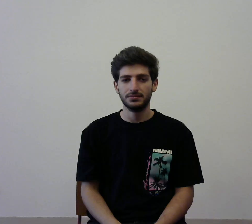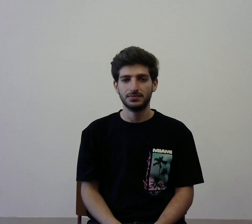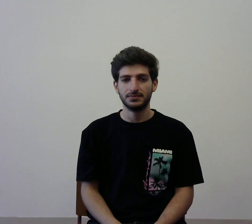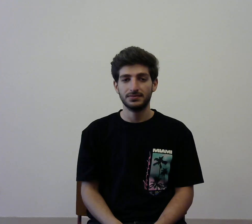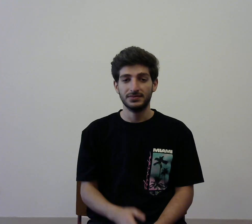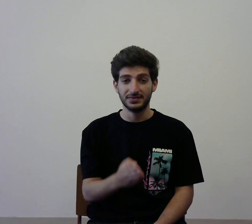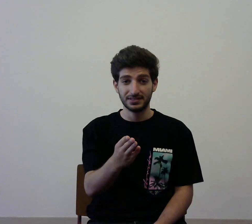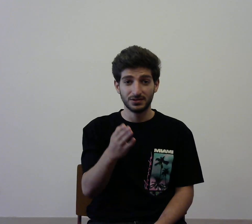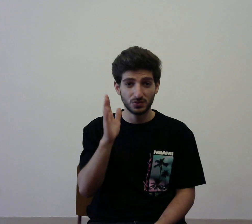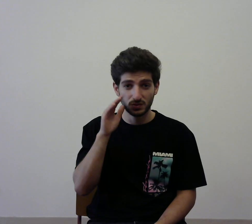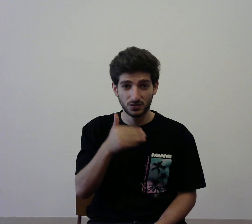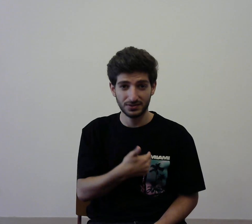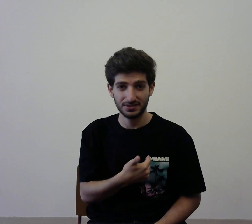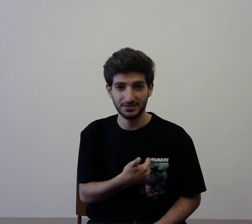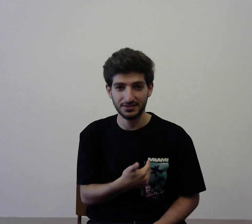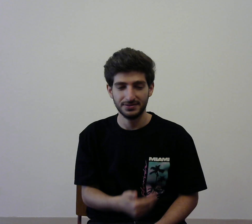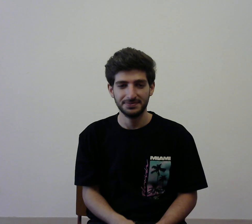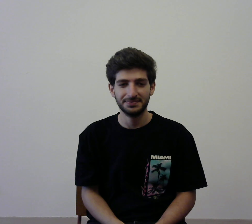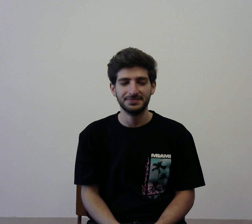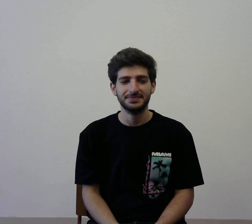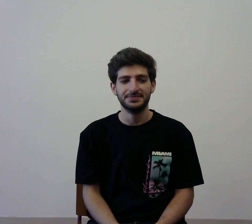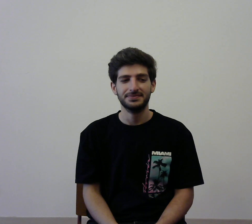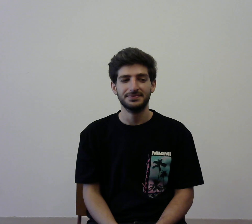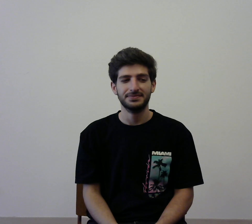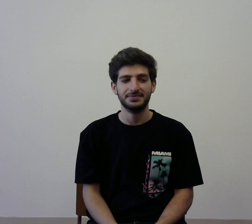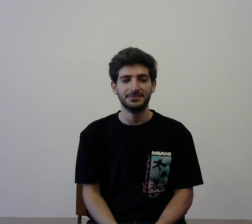Siz su istəyirsiniz?